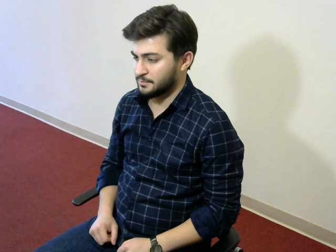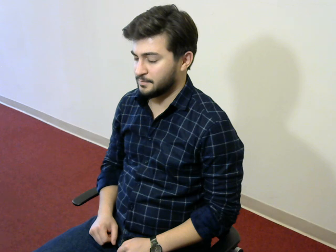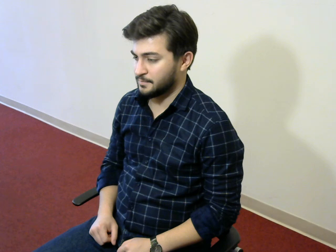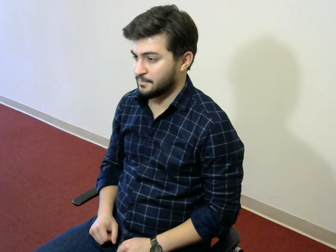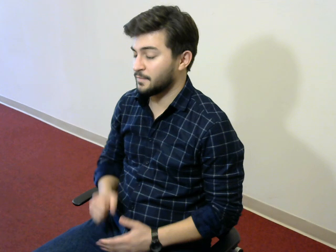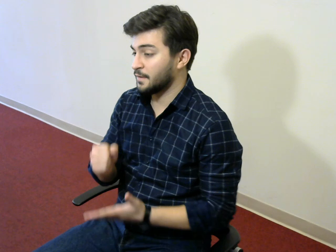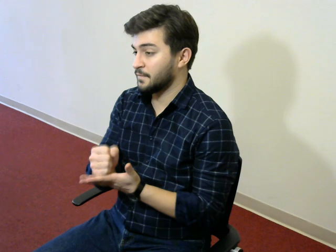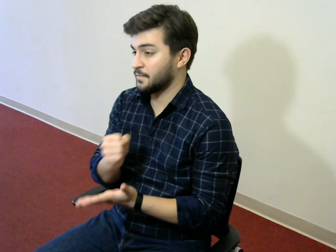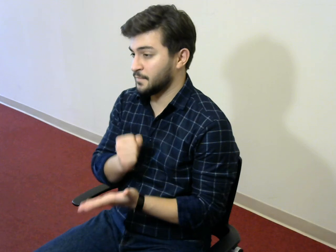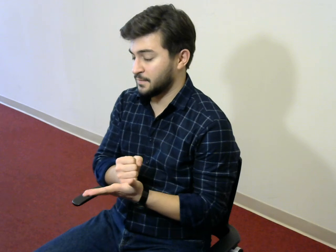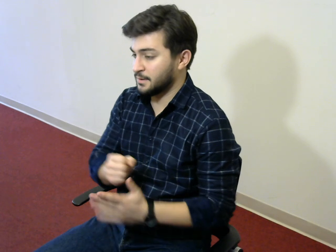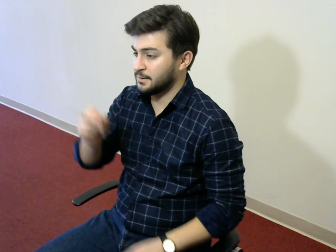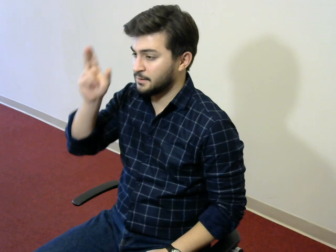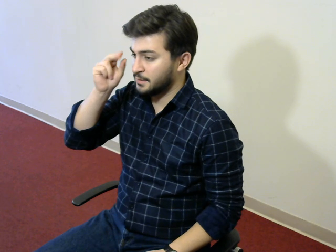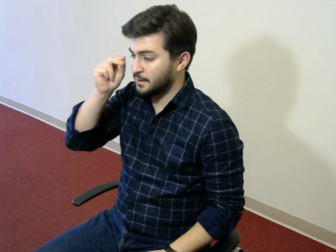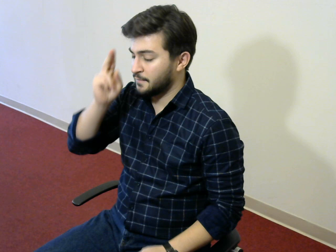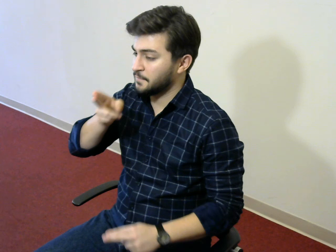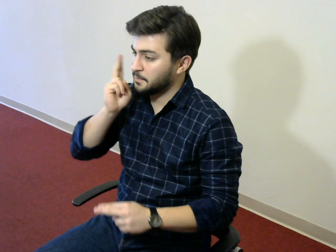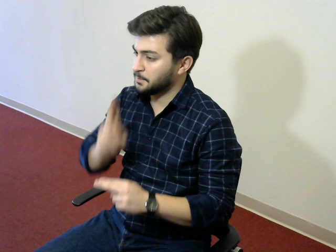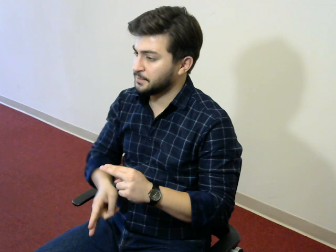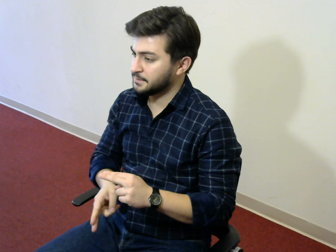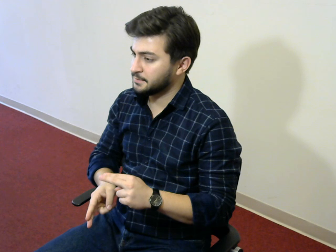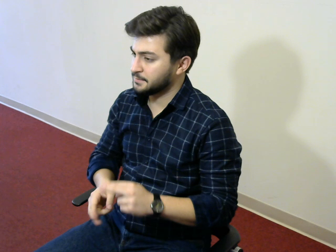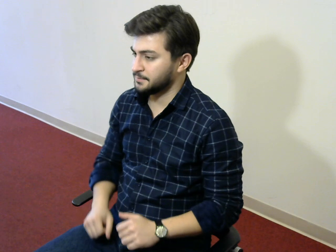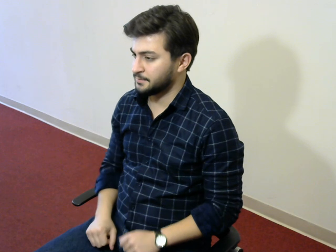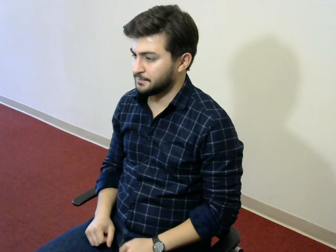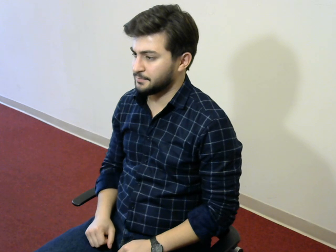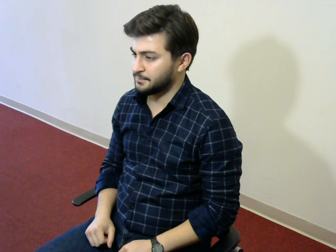Viza nə vaxt bitir?